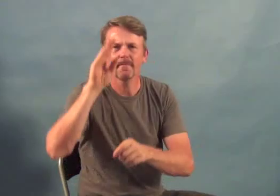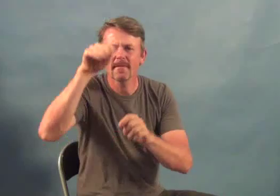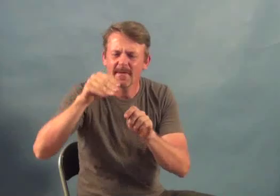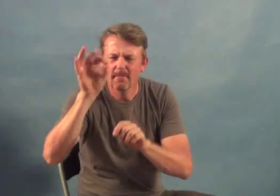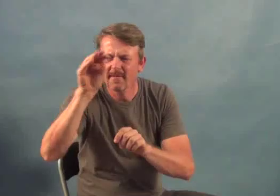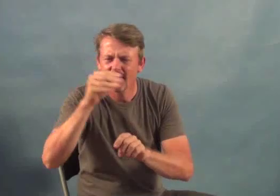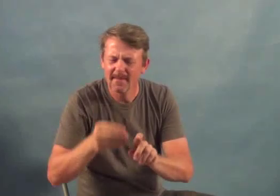Poprawiał kit.